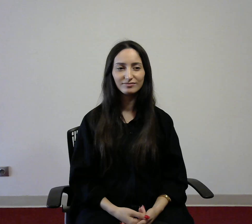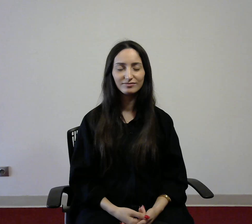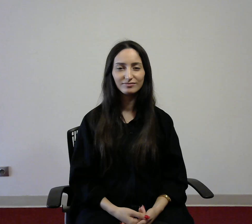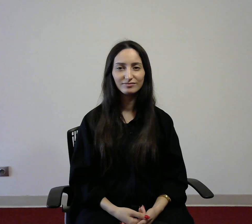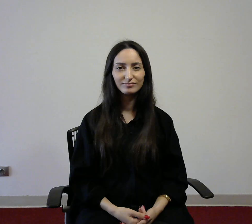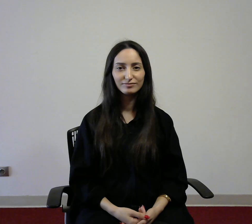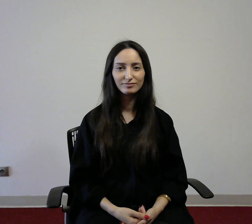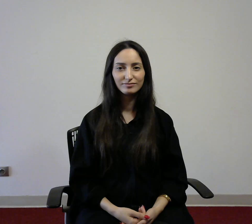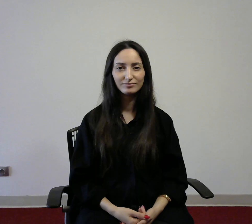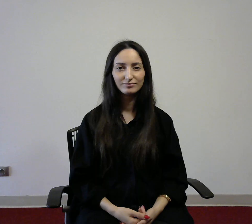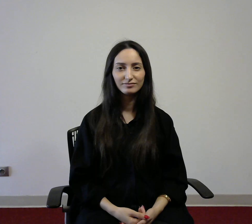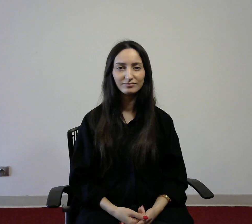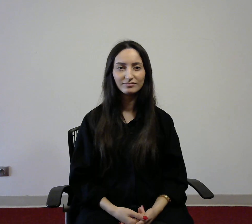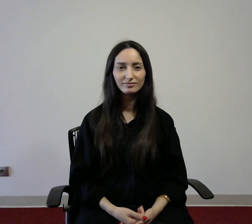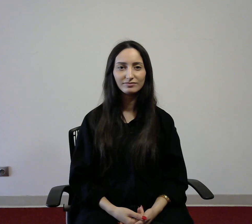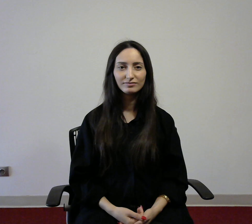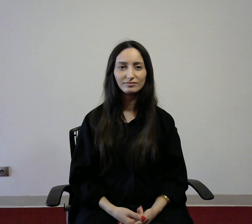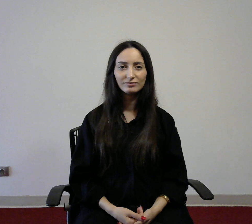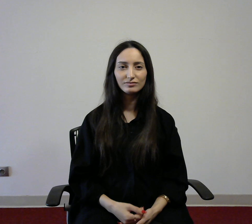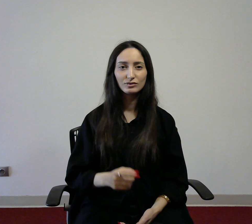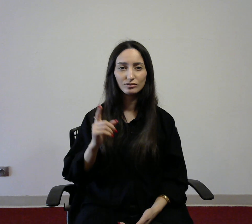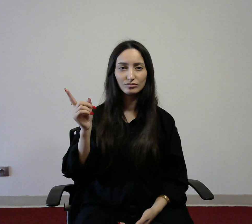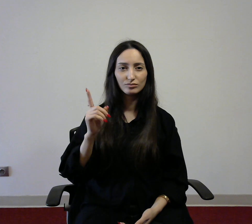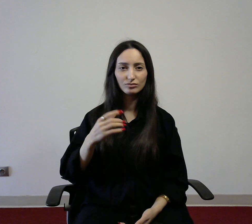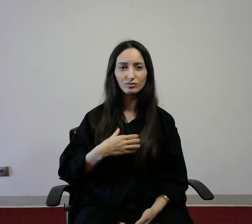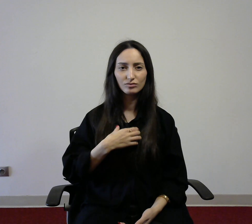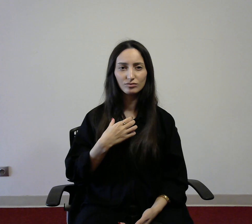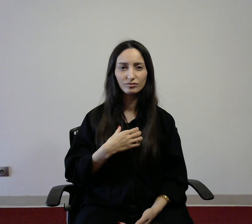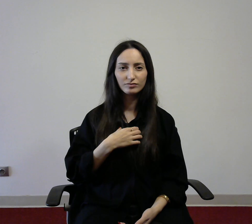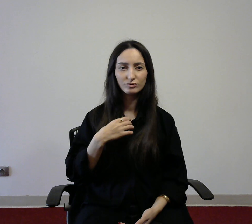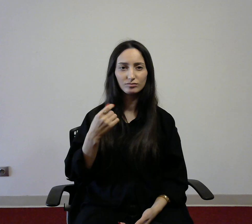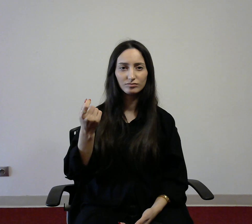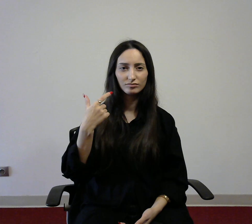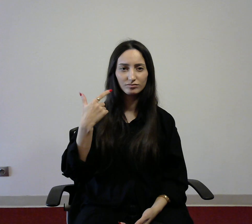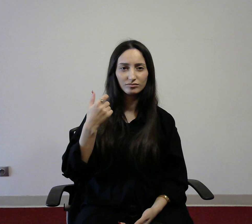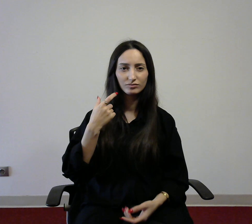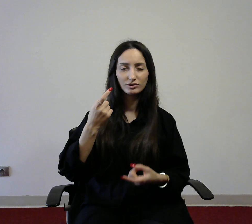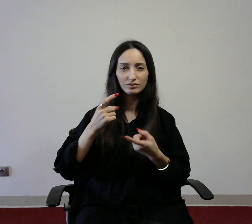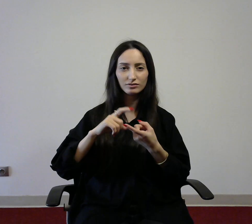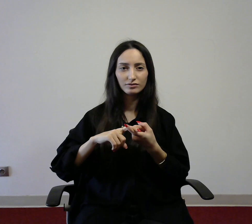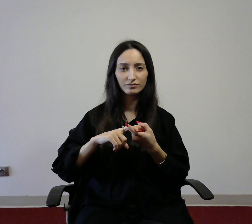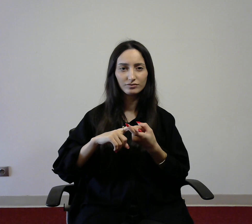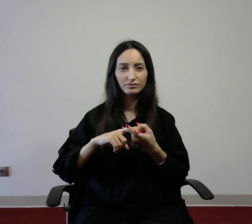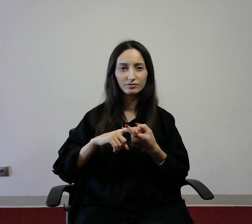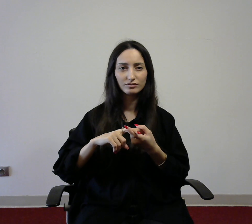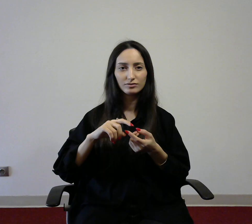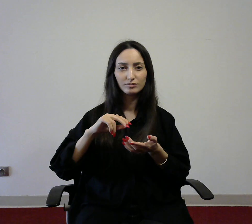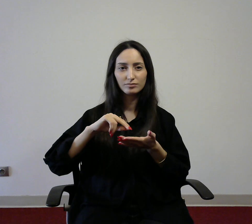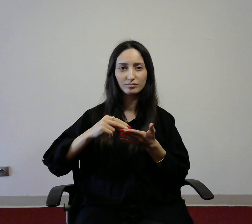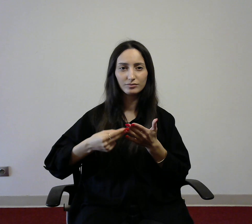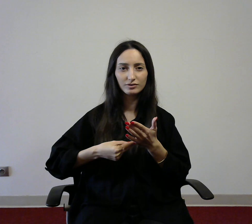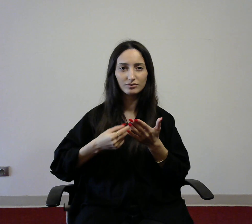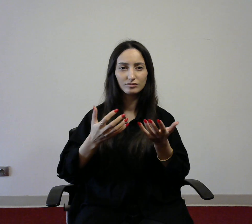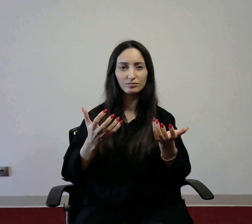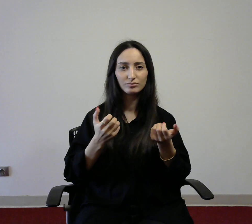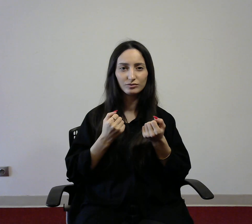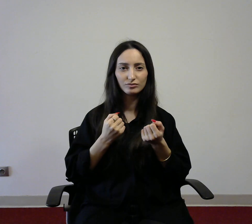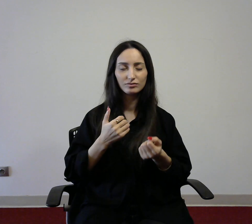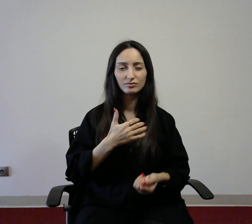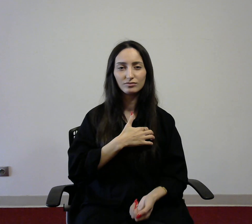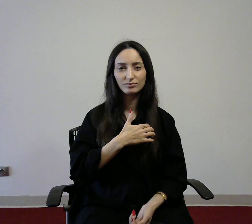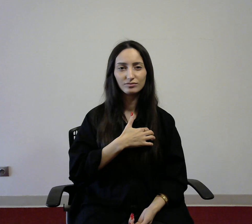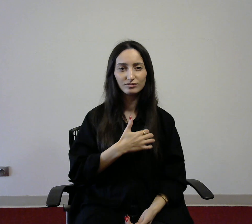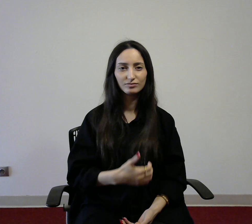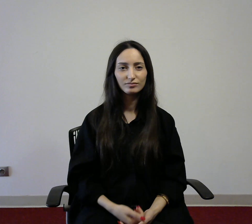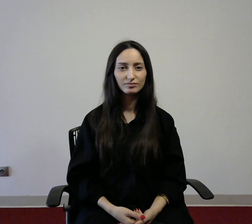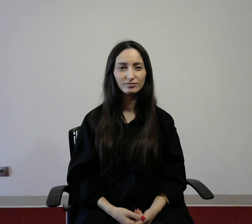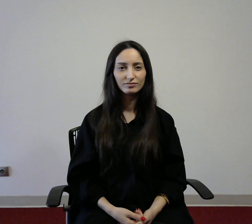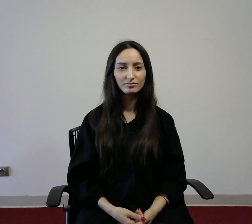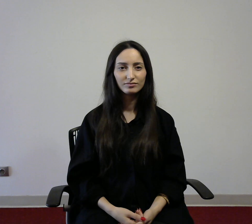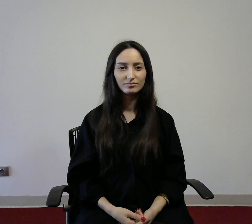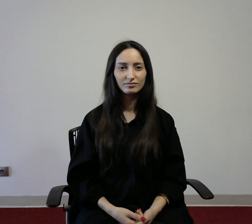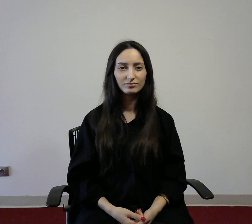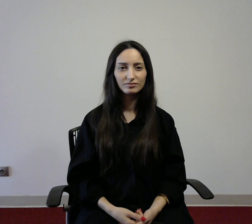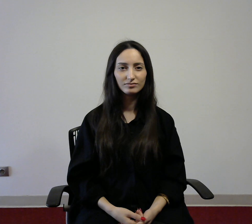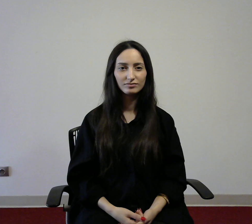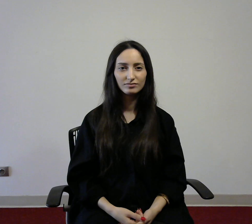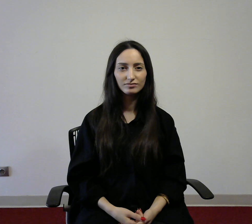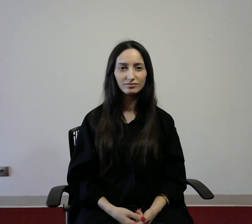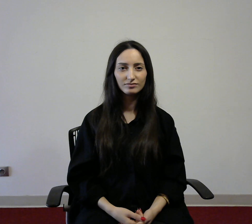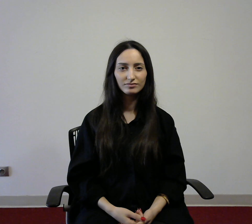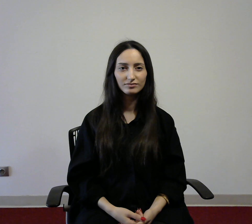O sosial müavinət ilə bağlı arayış almaq istəyir